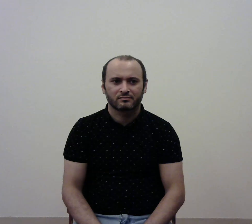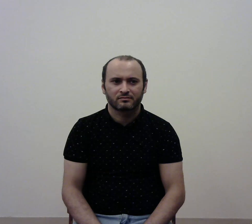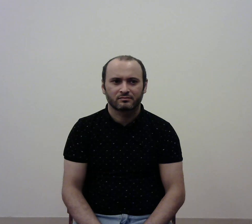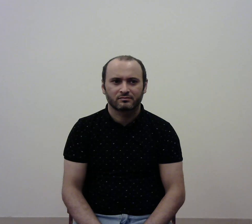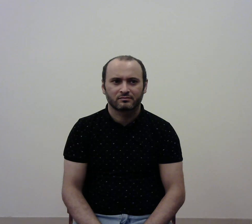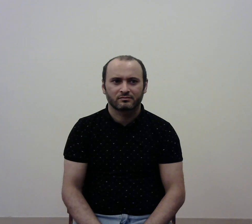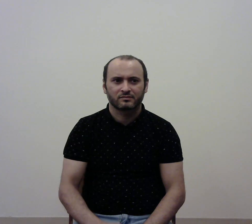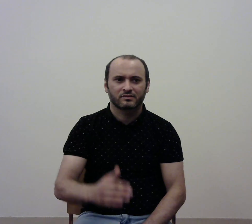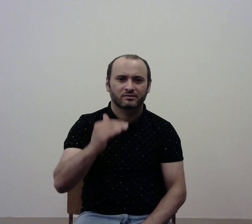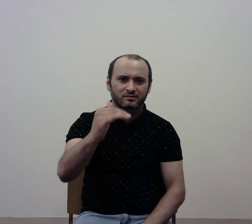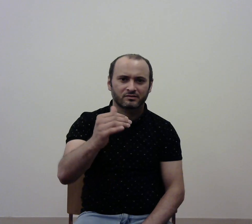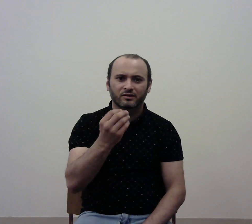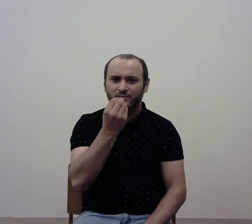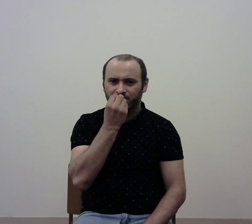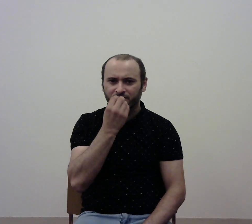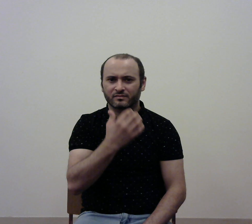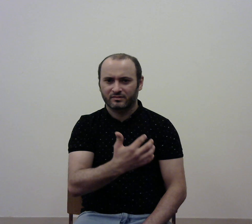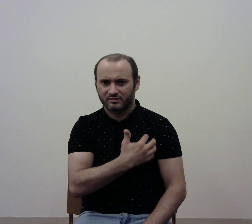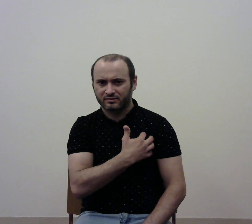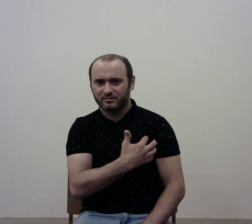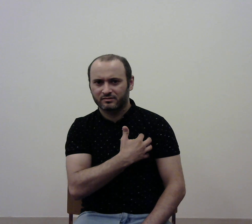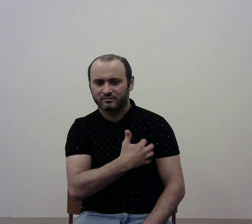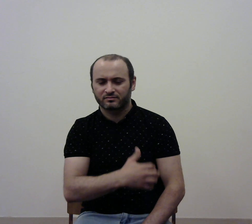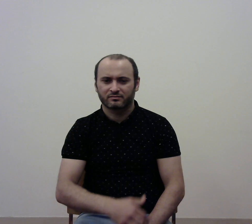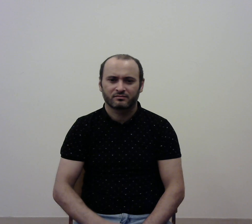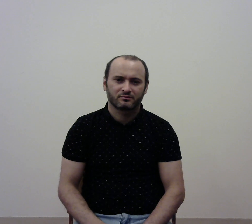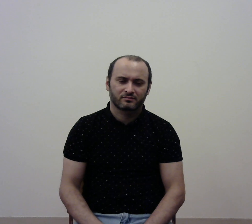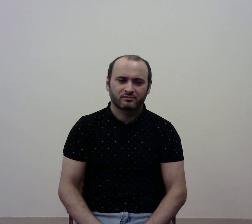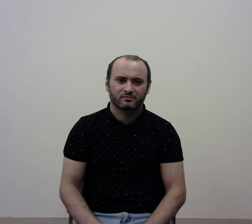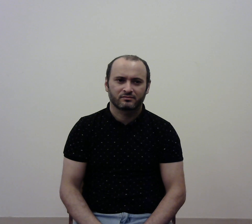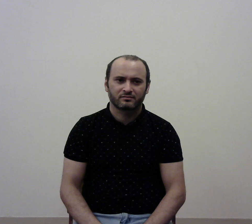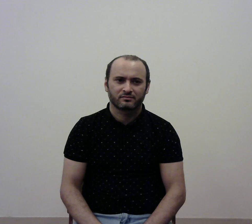Siz yemək istəyirsiniz?